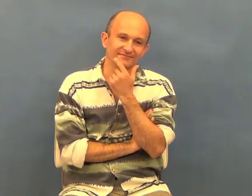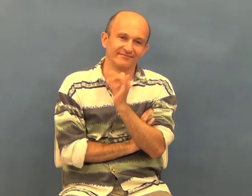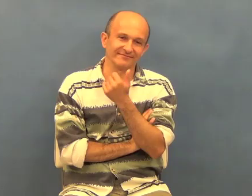Jak?